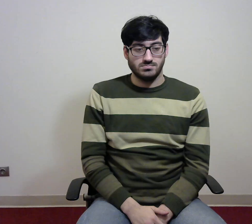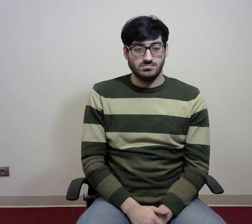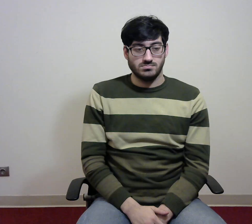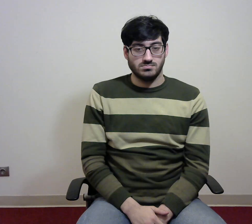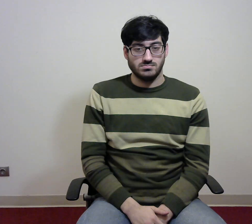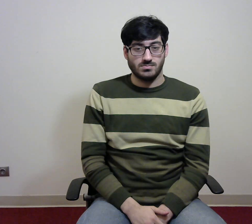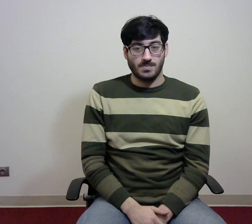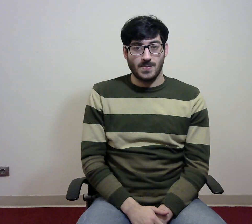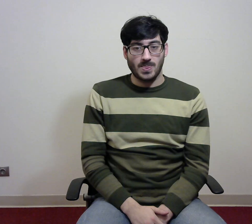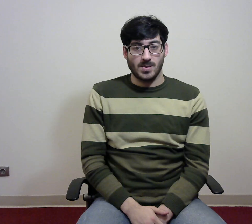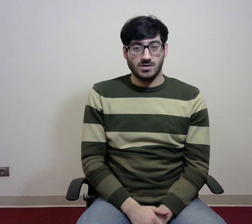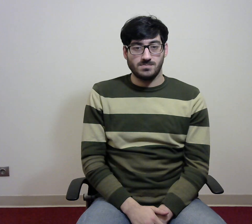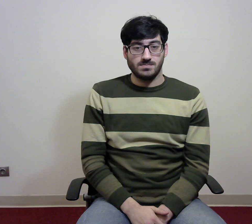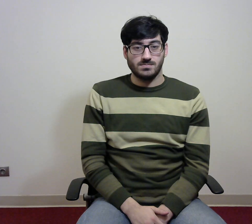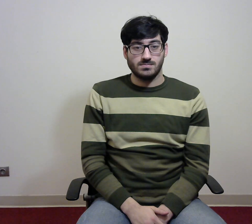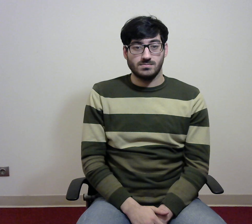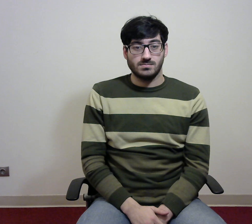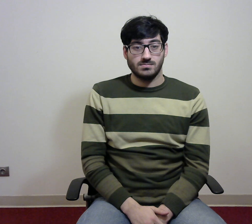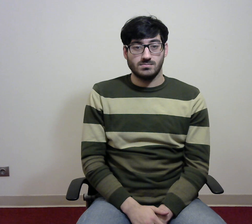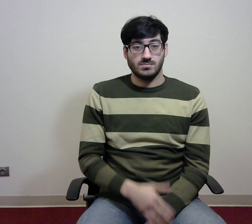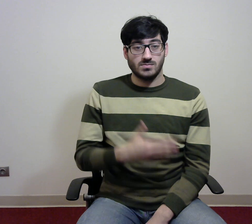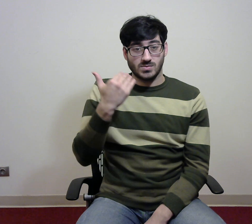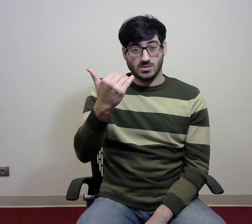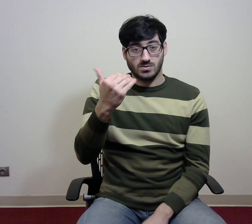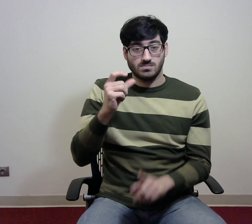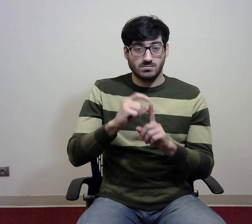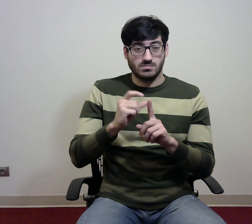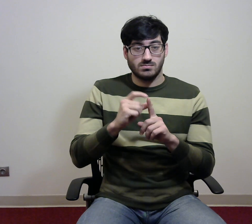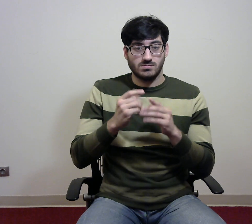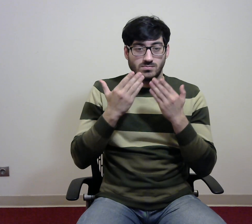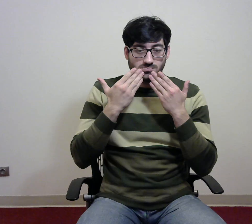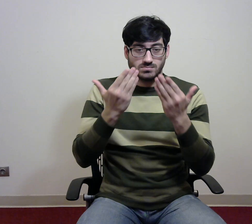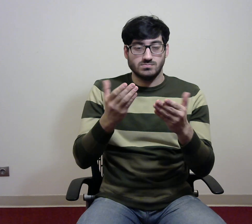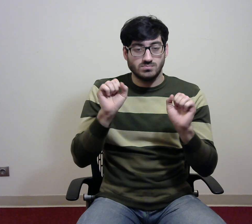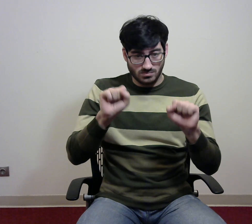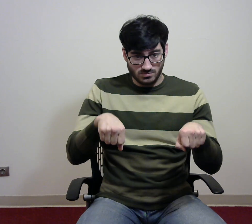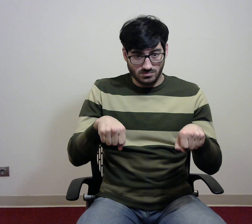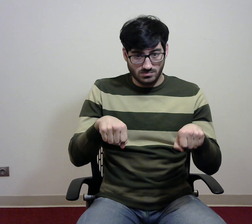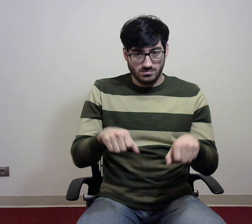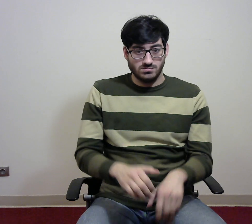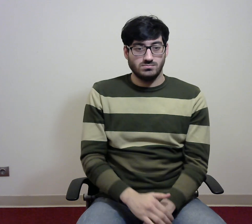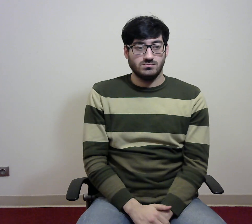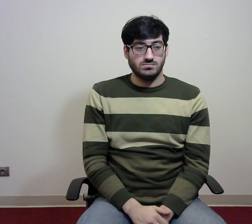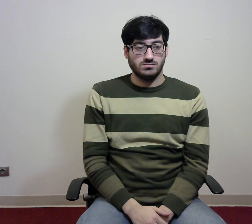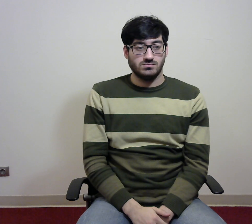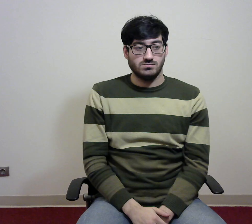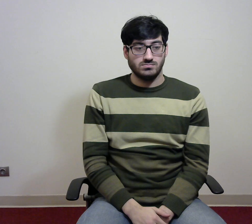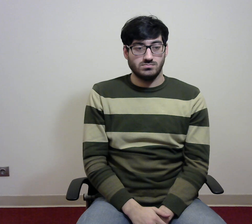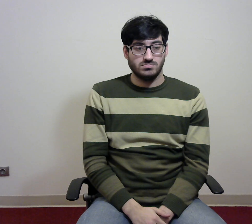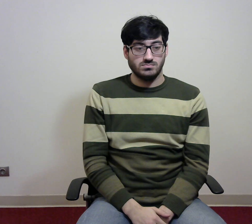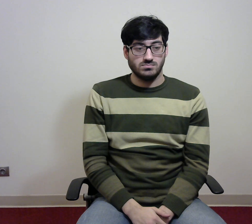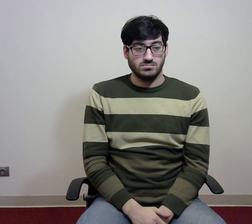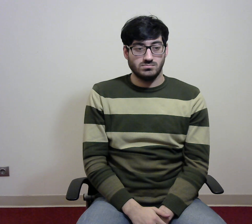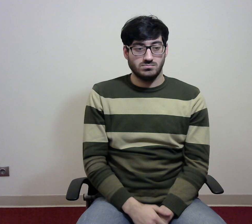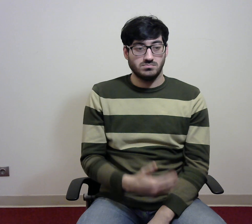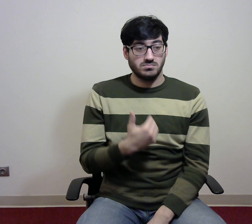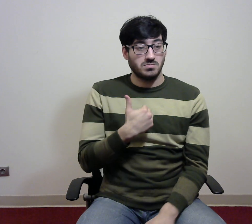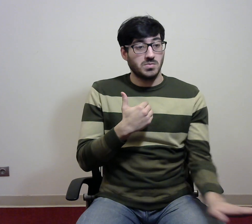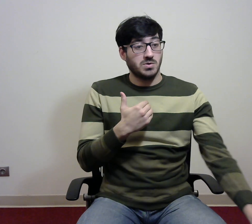Sizdən söz soruşmaq olar?